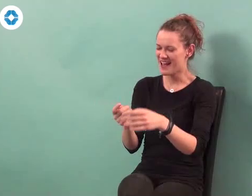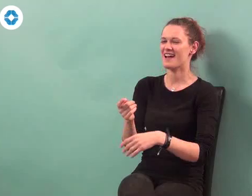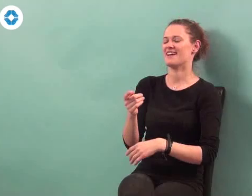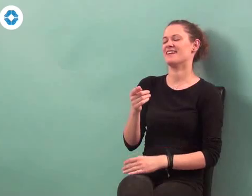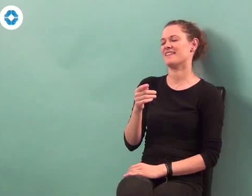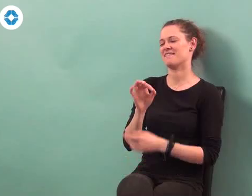Akurat chłopiec mówi: Dobrze, dobrze".